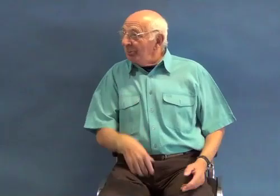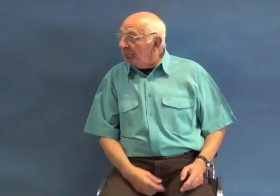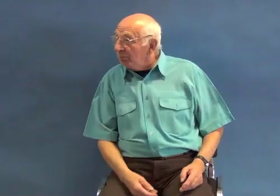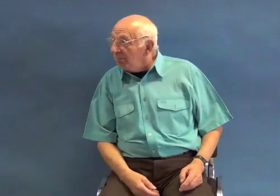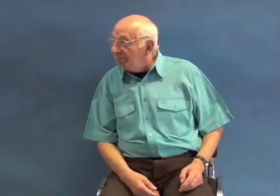Topi się.